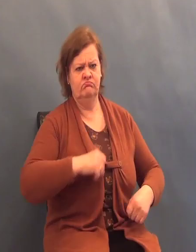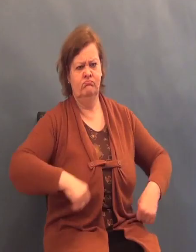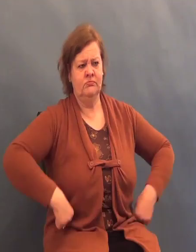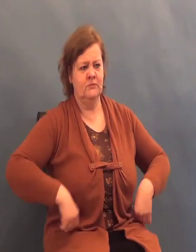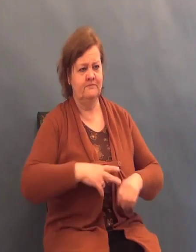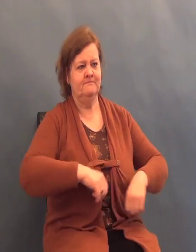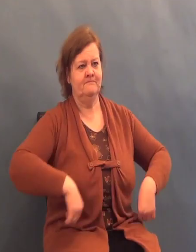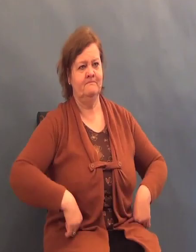Policjant tak samo stoi z rękoma na biodrach.